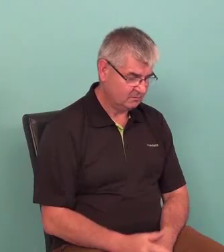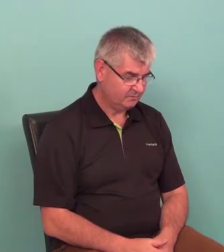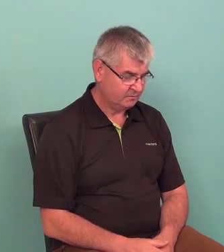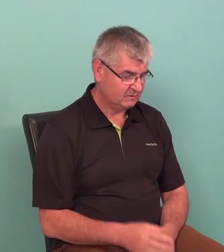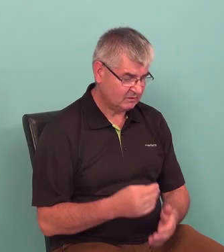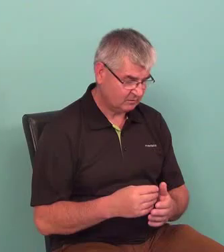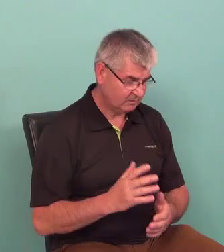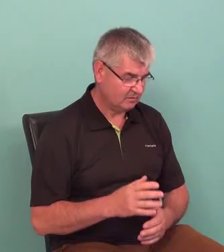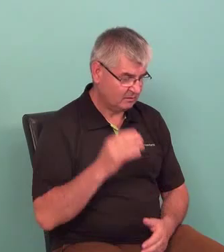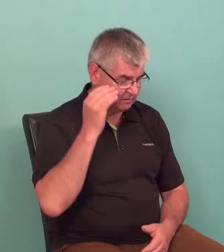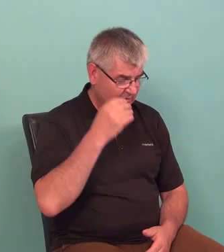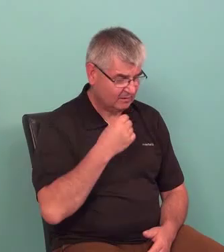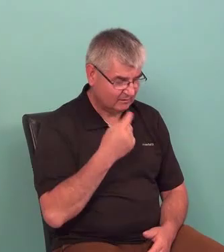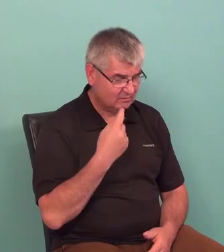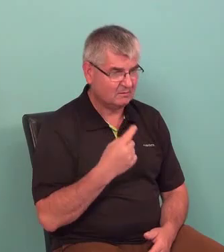Jak zrobię zakupy, uczę się języka.